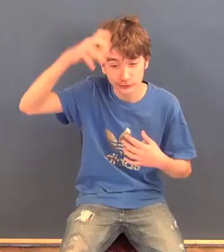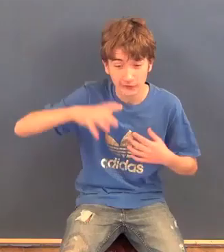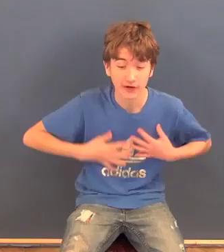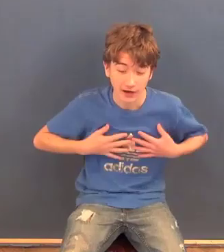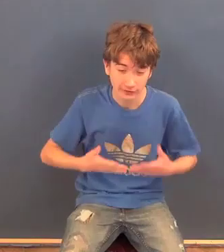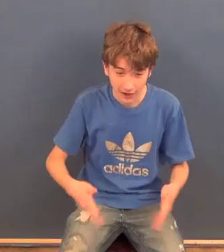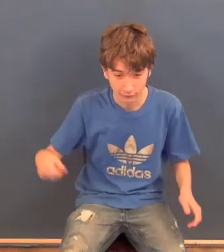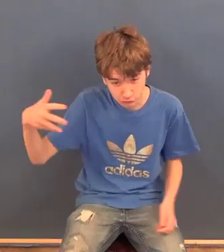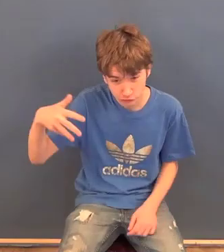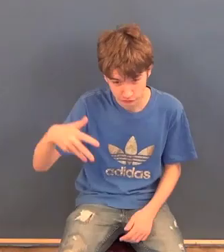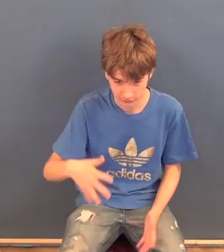Wanna z prysznicem.